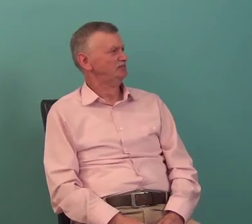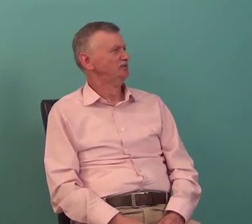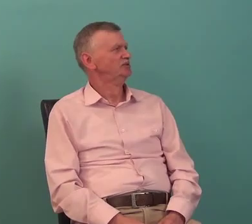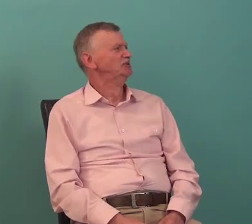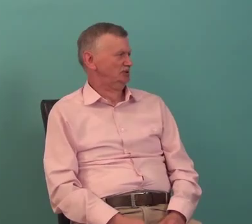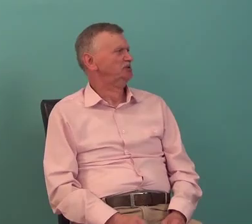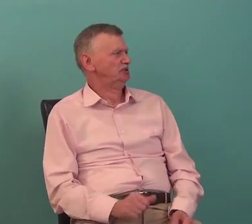Jest.